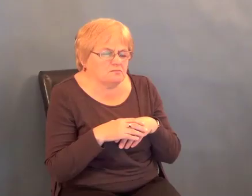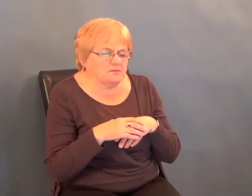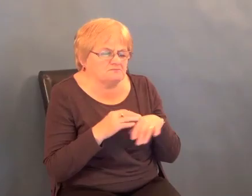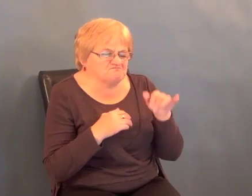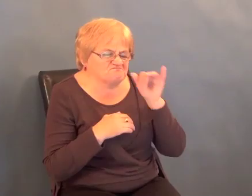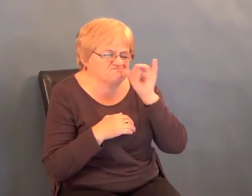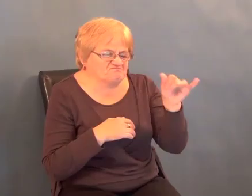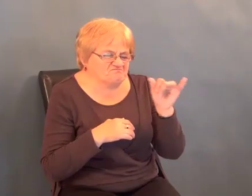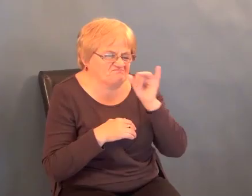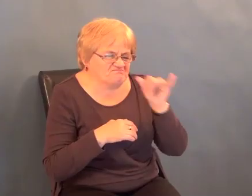Nie mogę, nie mogę.